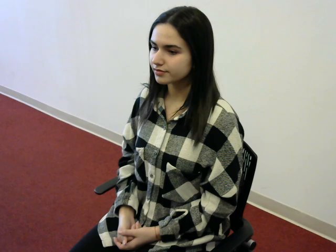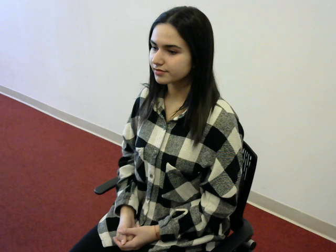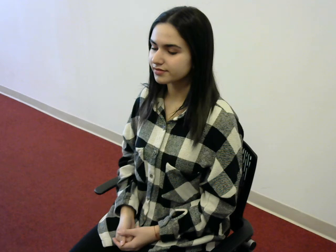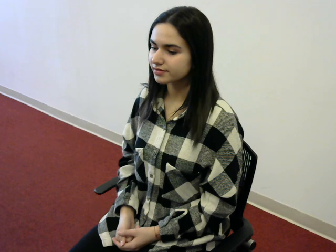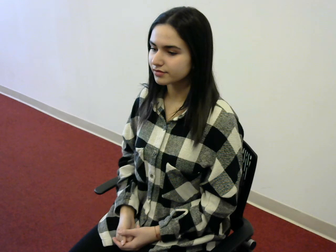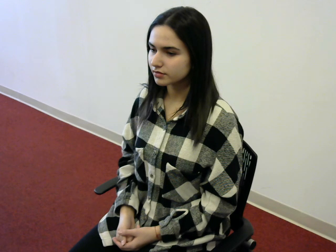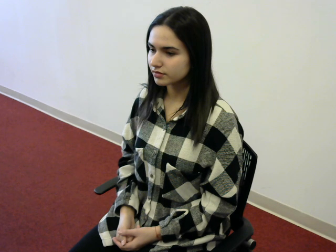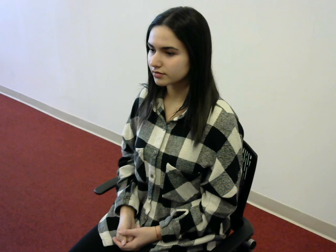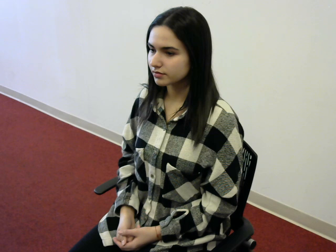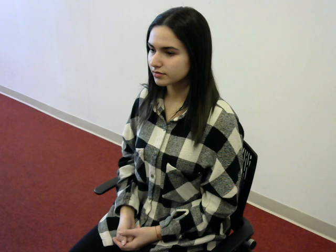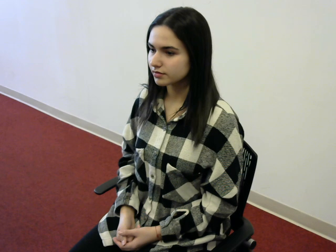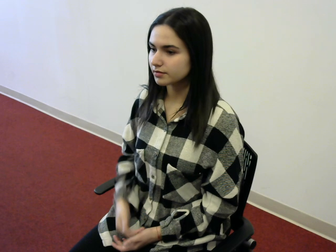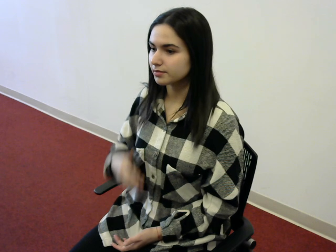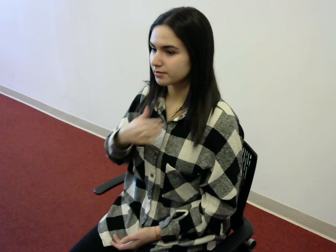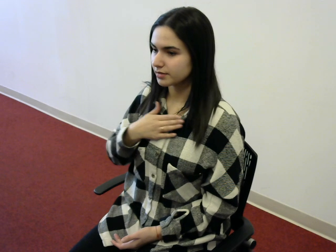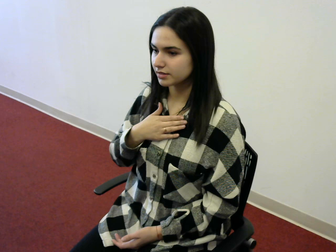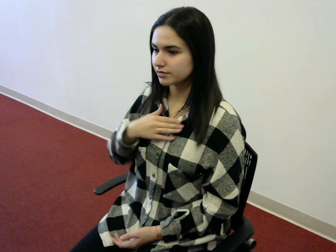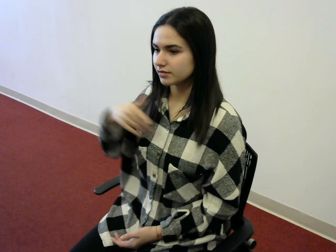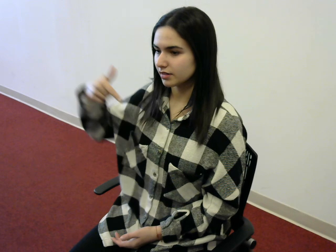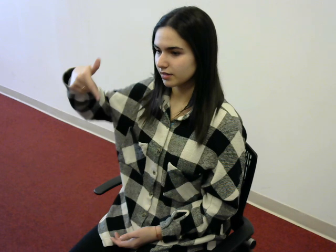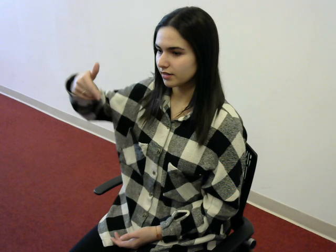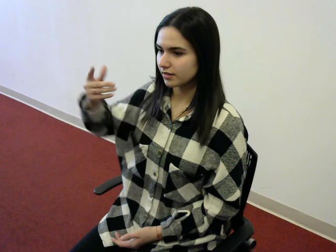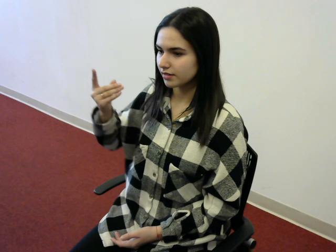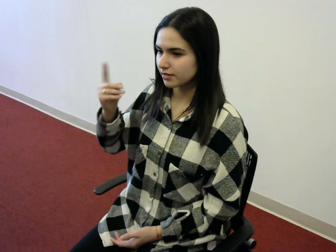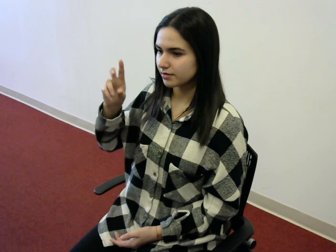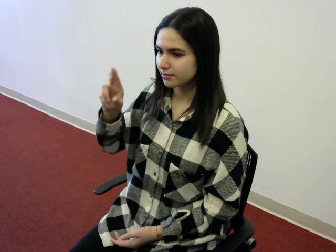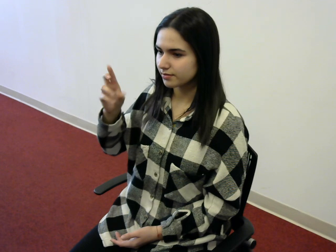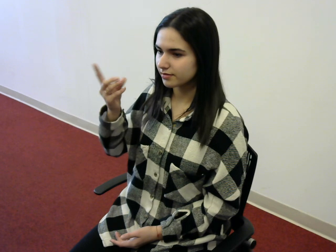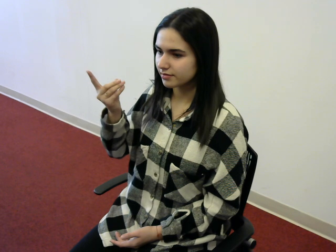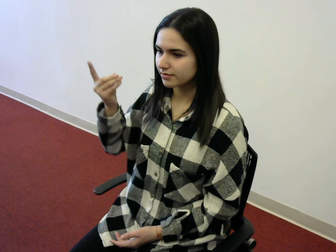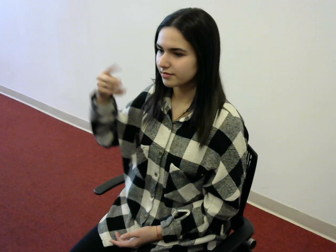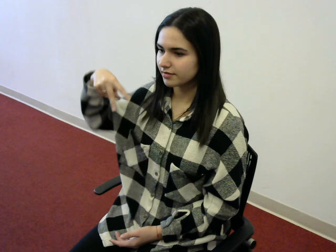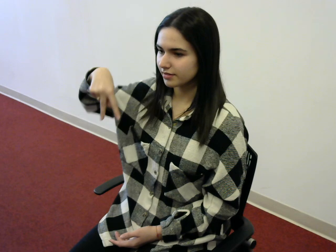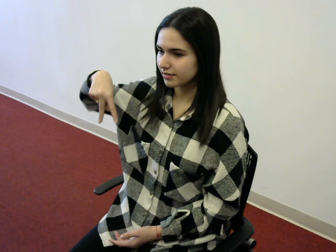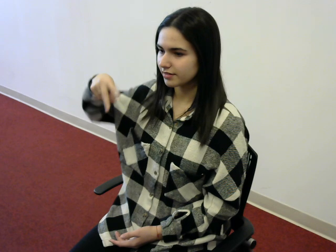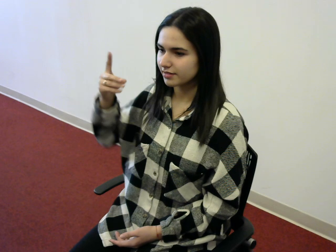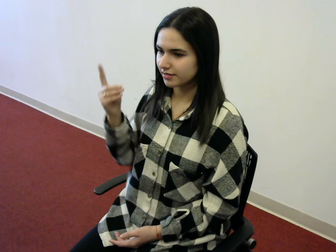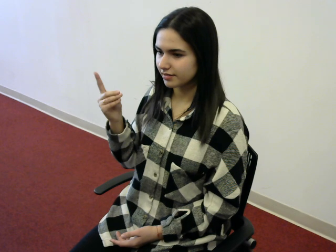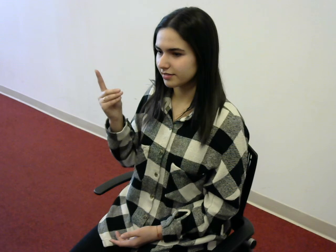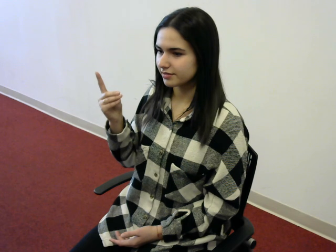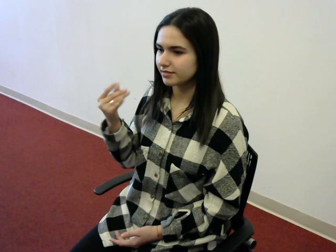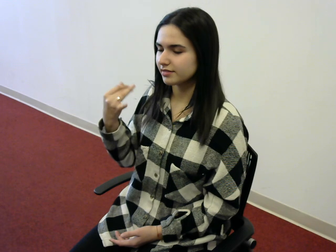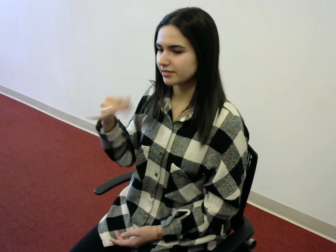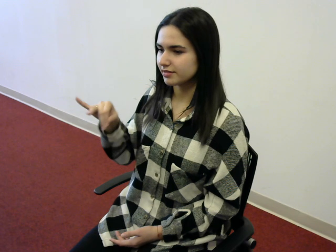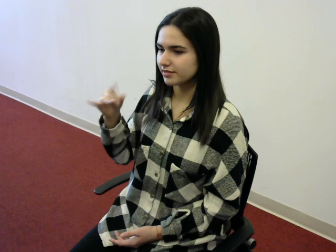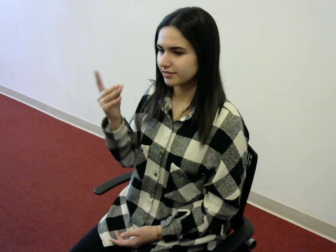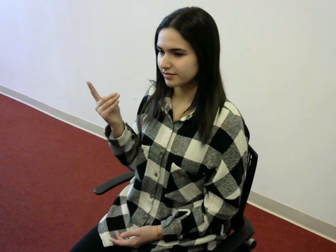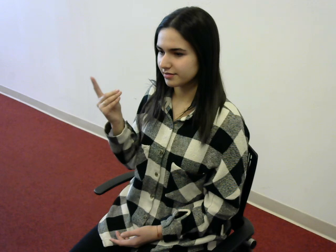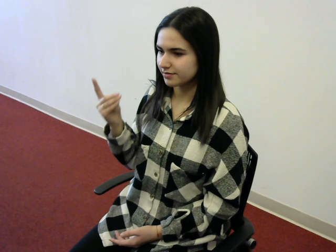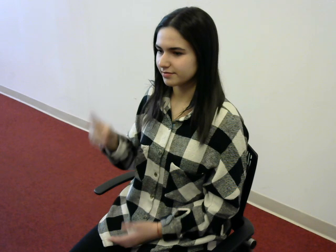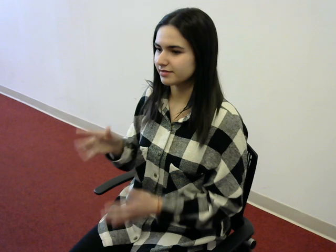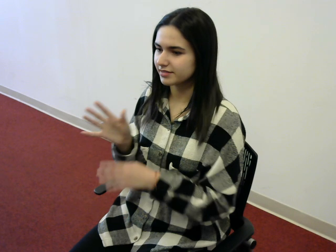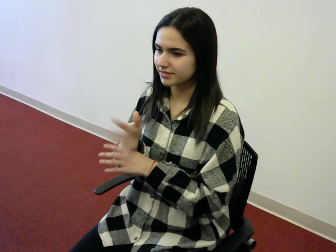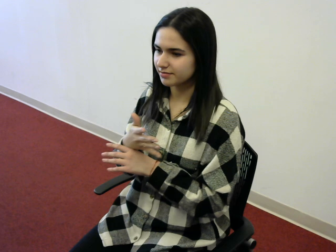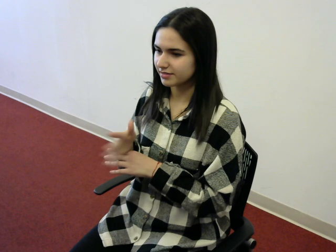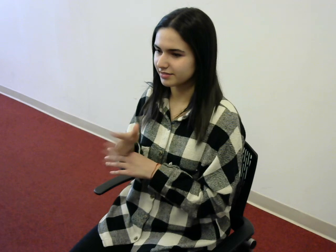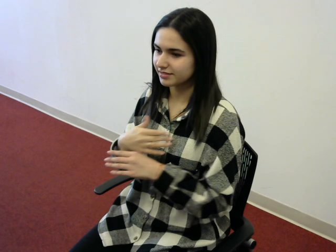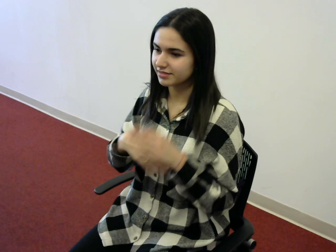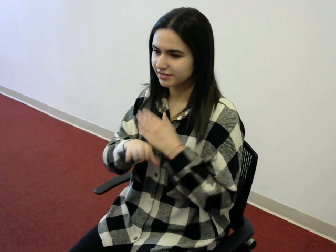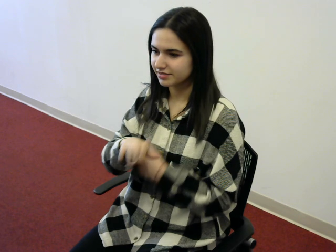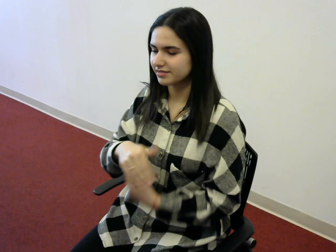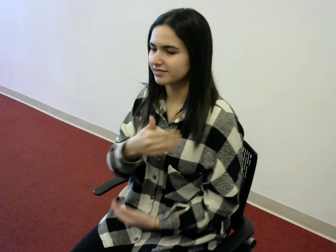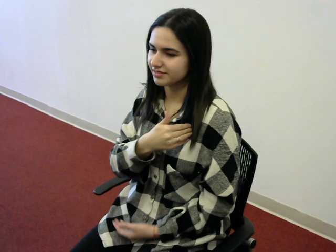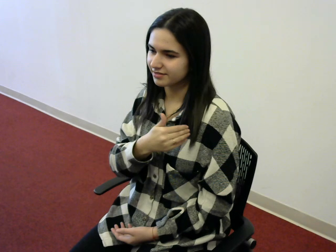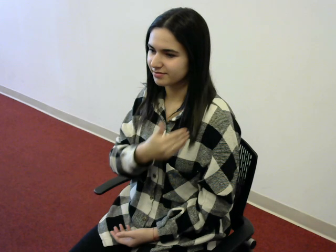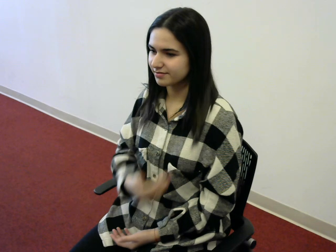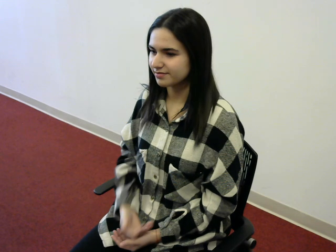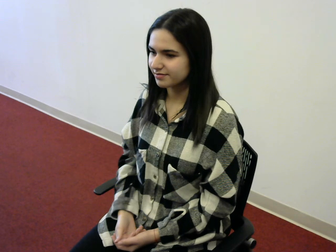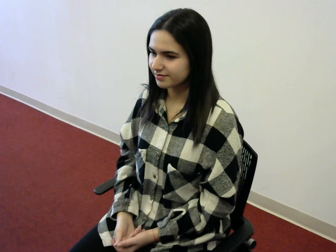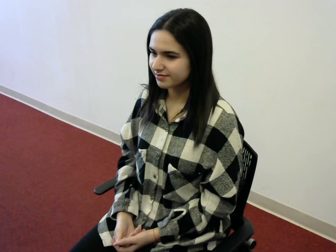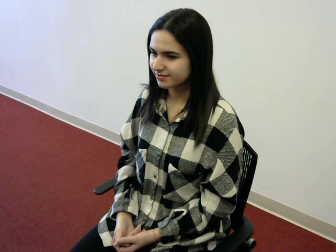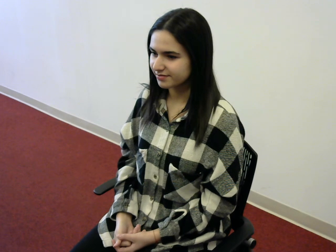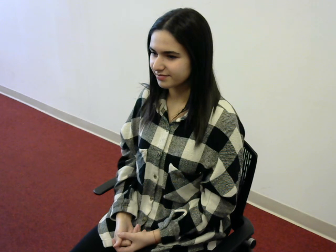Mən Qəbələyə gəzməyə getmək istəyirəm